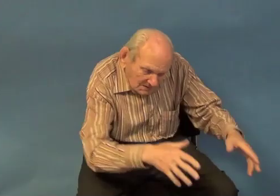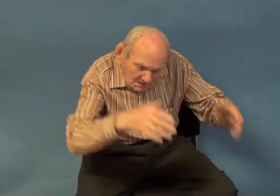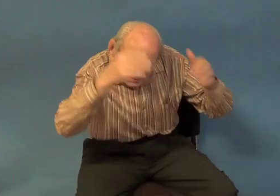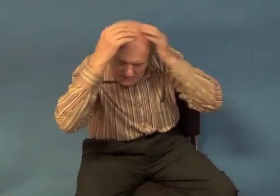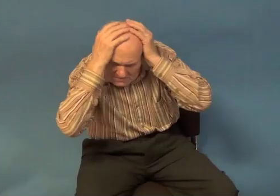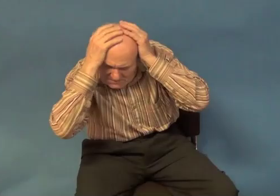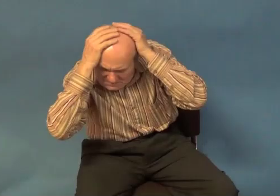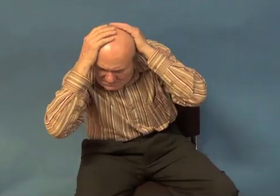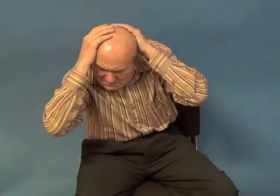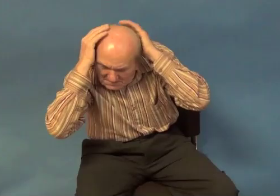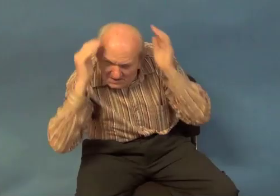Chłopiec złapał się za głowę.